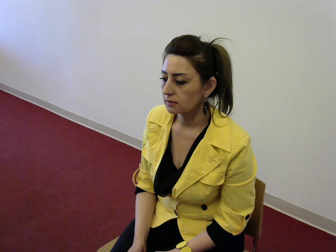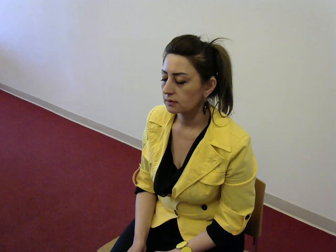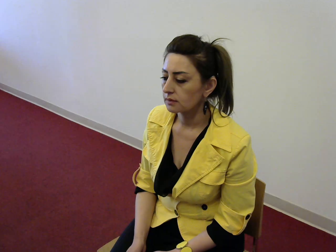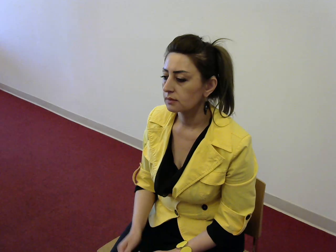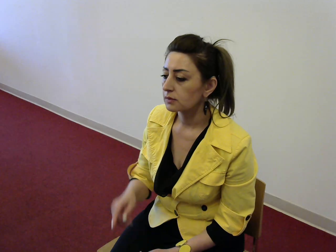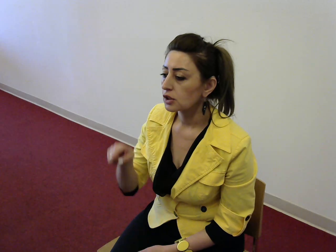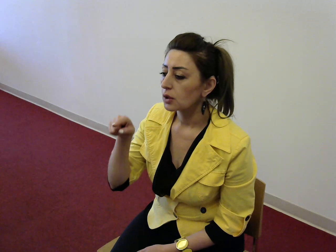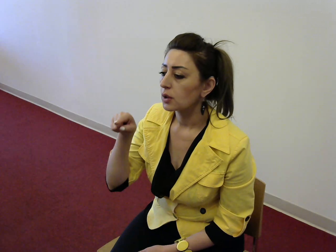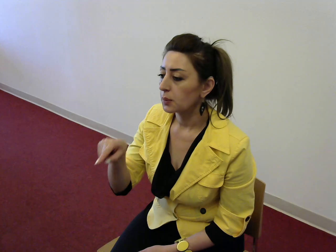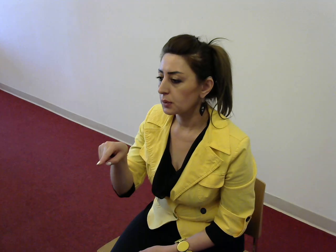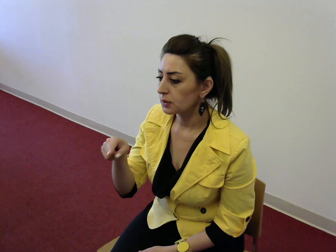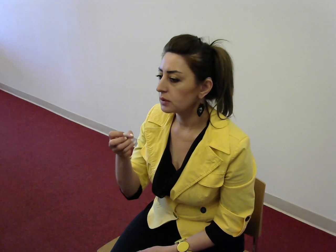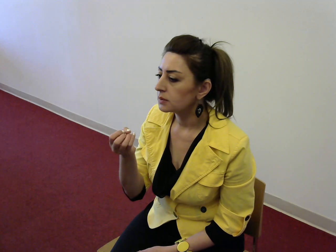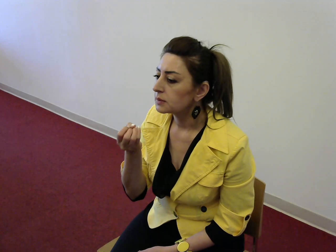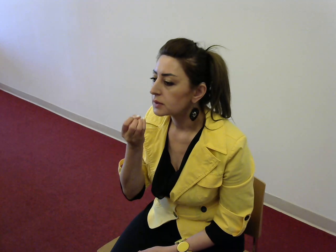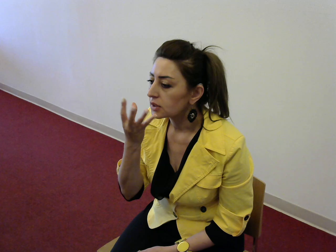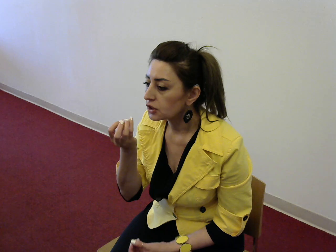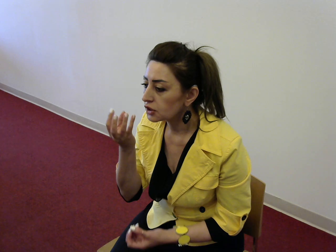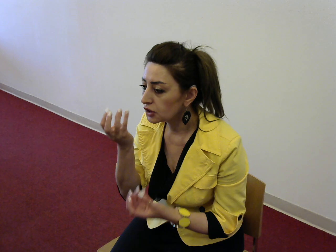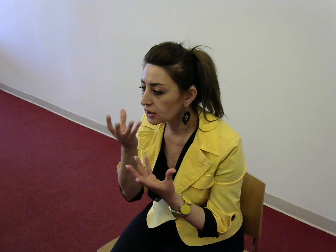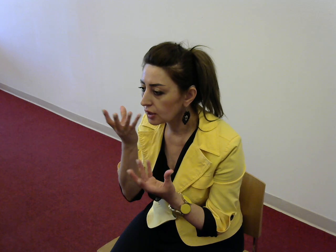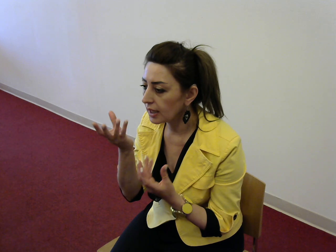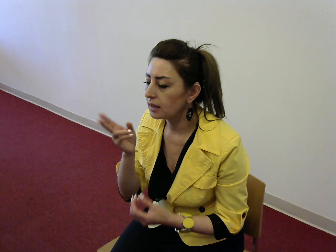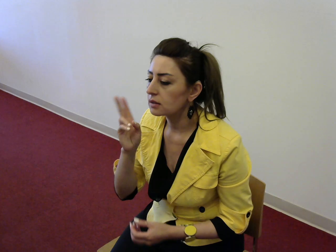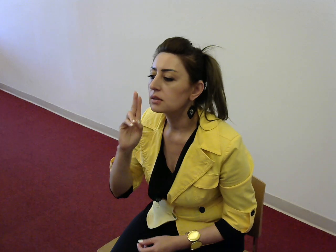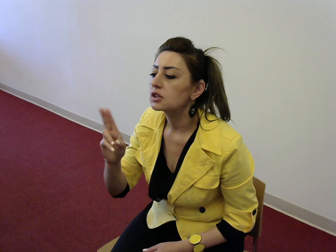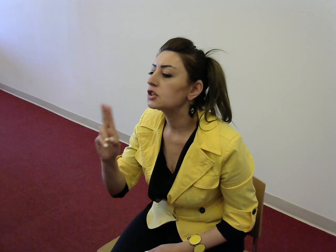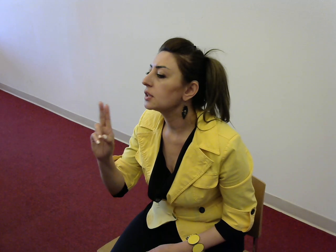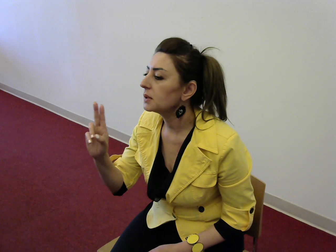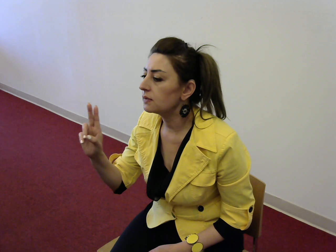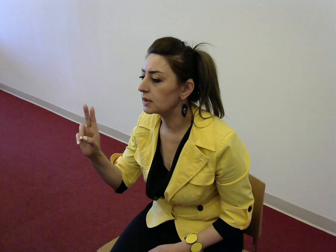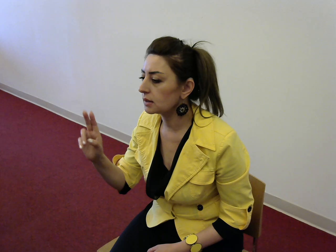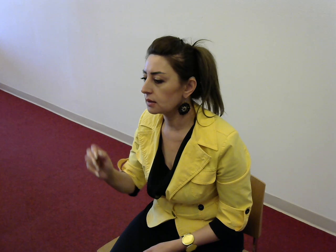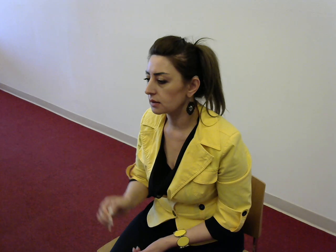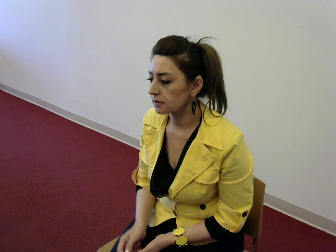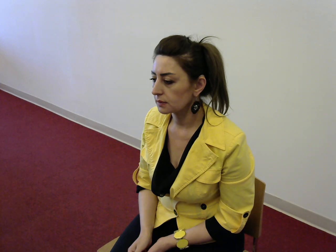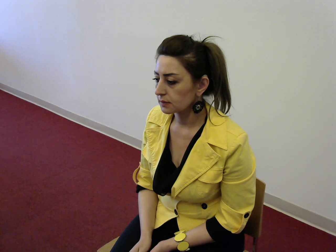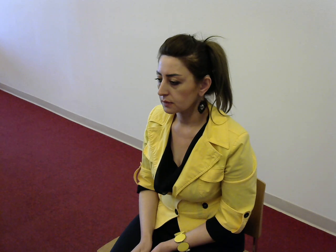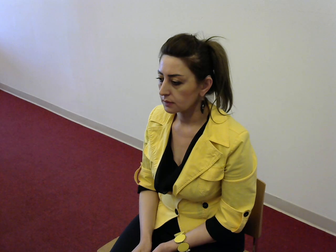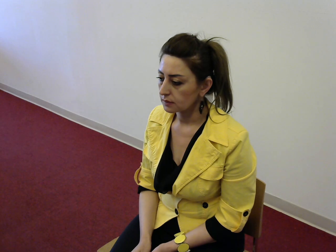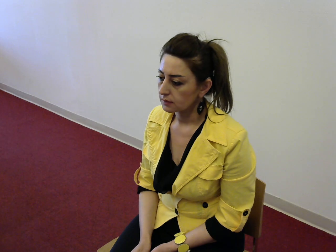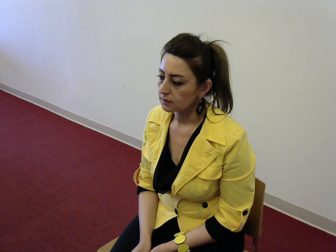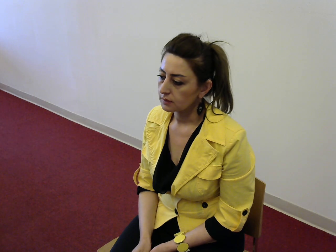Bu çiçəklər kimindir?